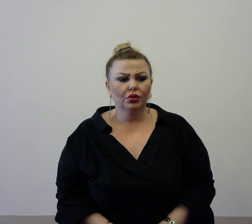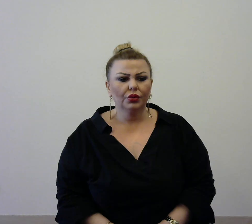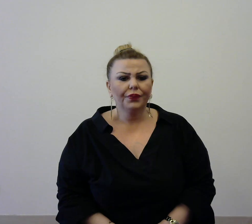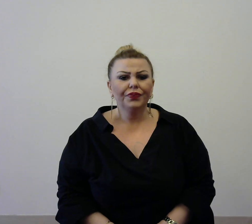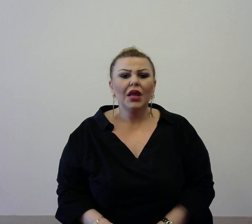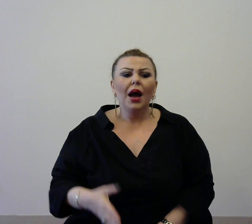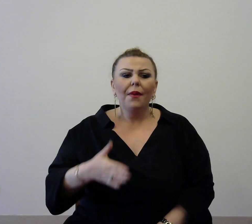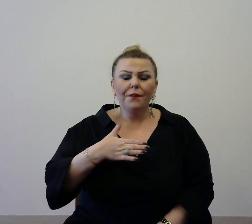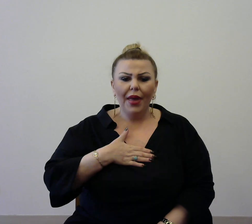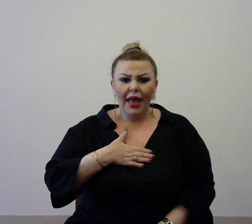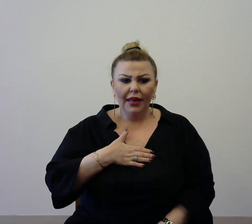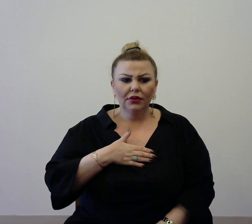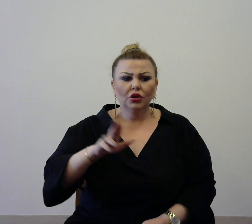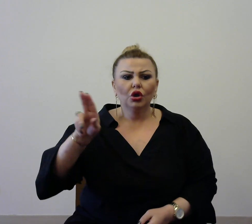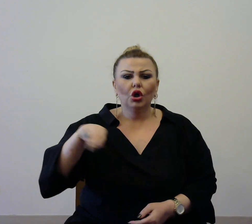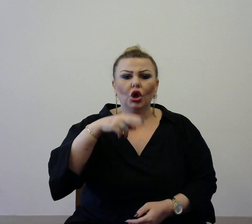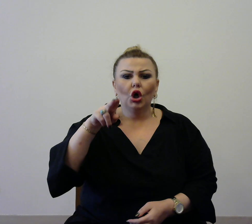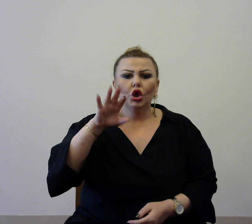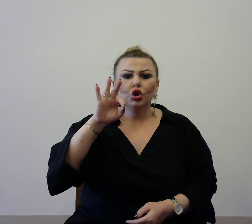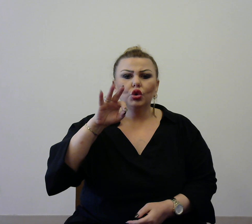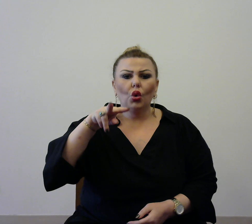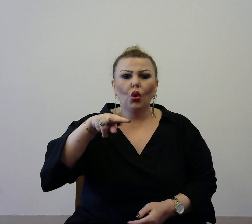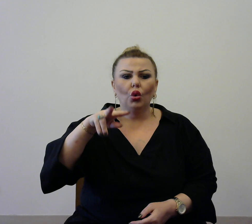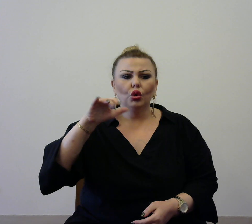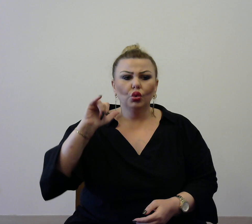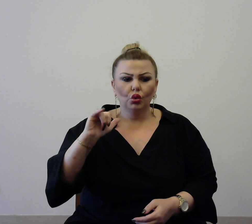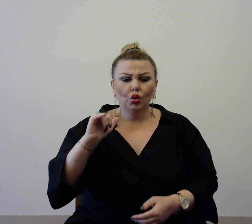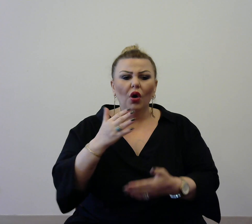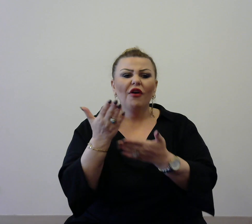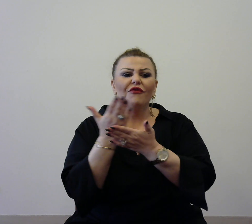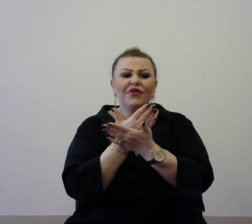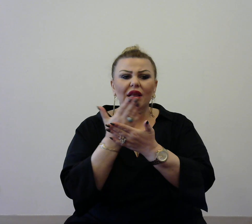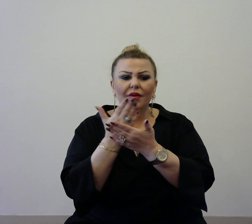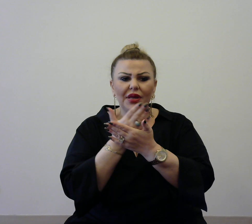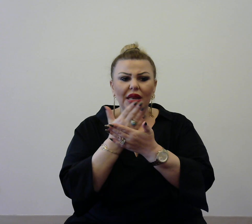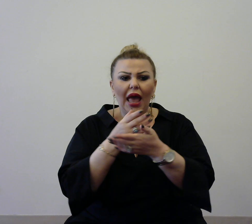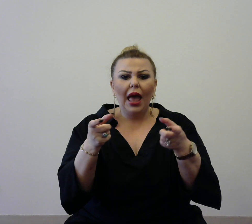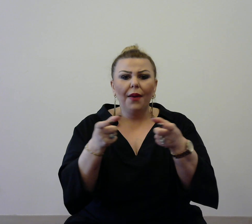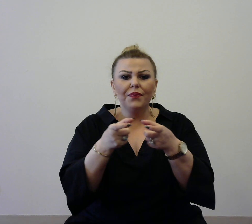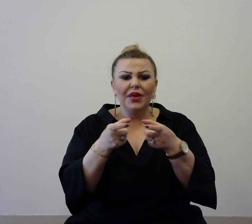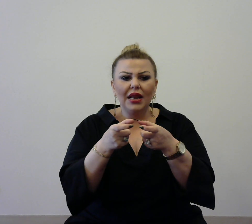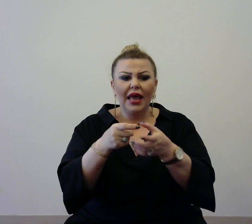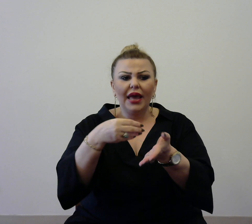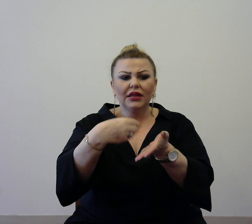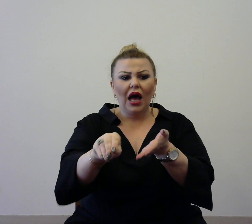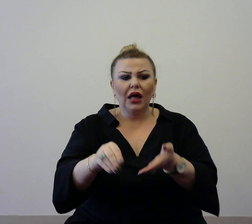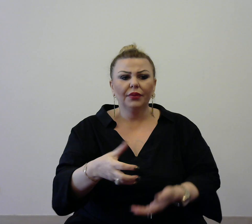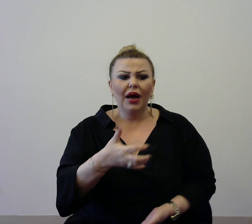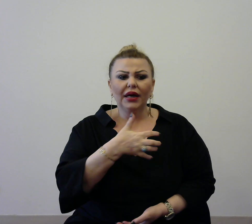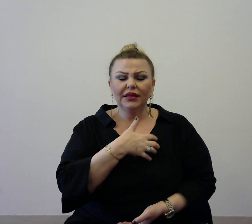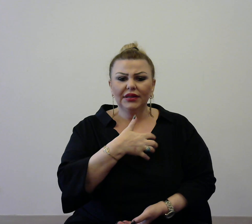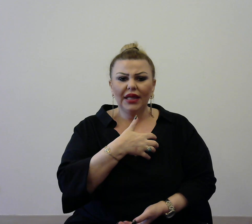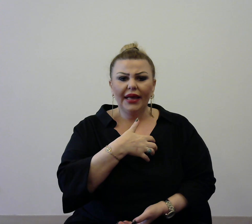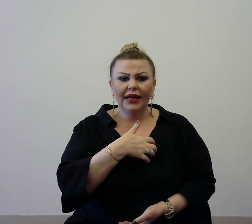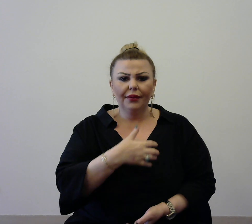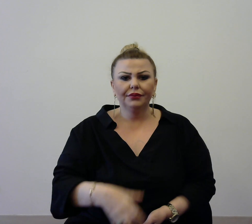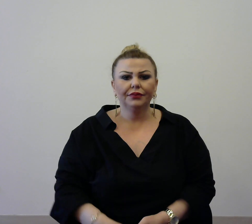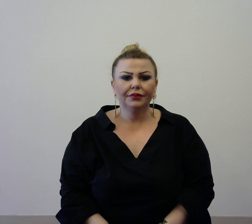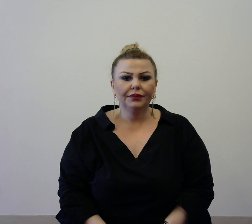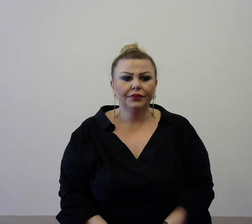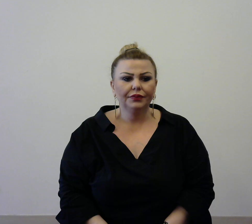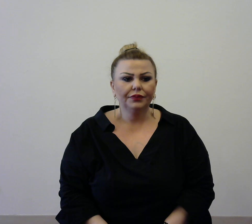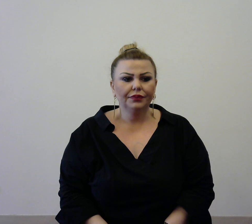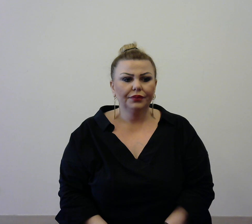Mən "Dolu" filminə bilet almaq istəyirəm